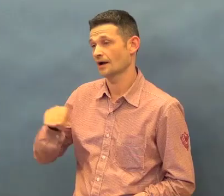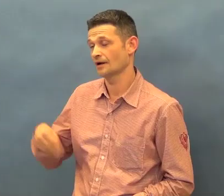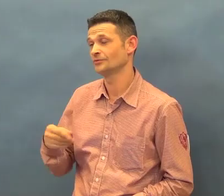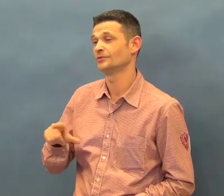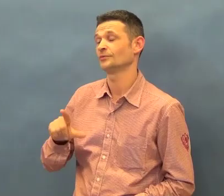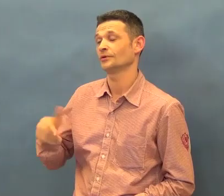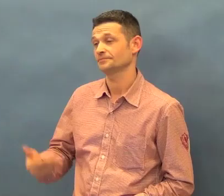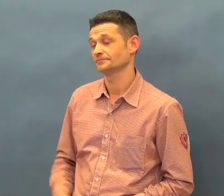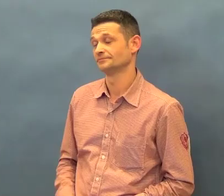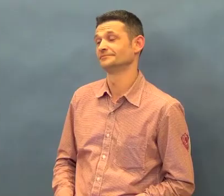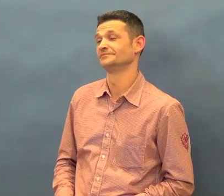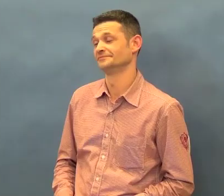Ę, -łem...